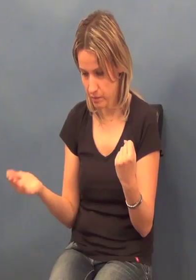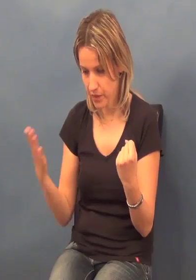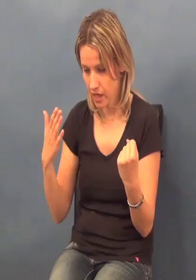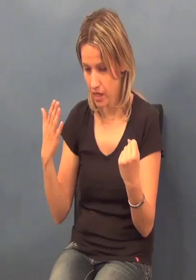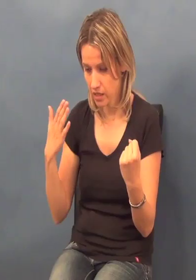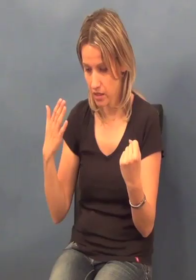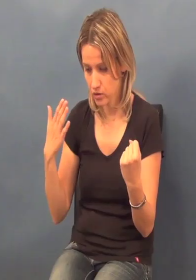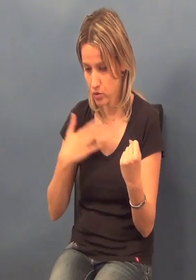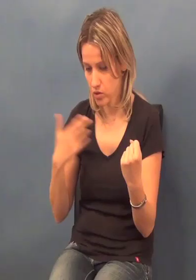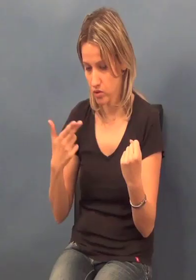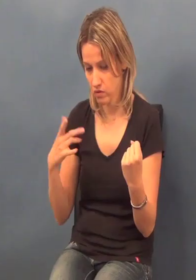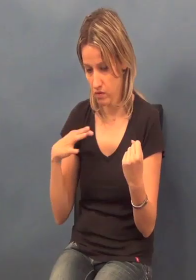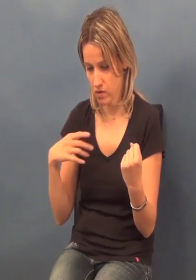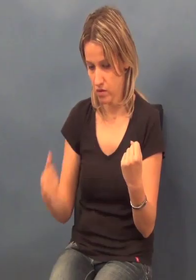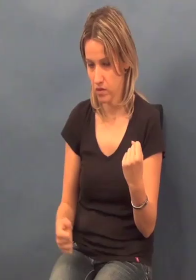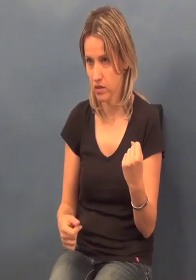Sobota, niedziela - masz wolne?